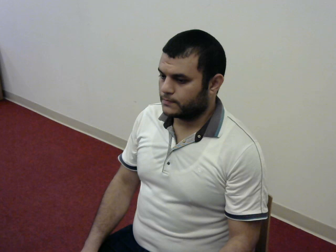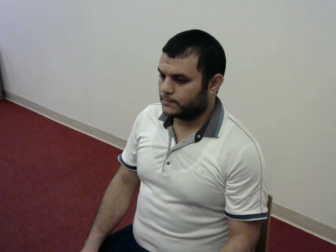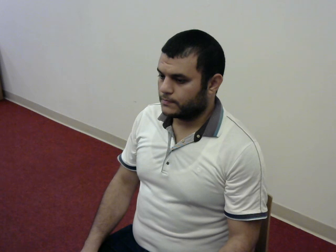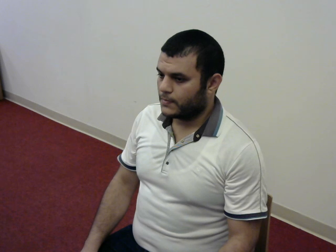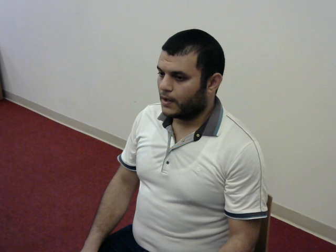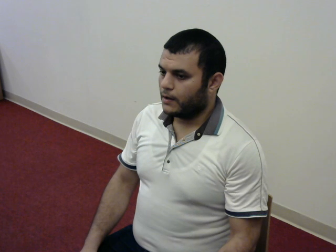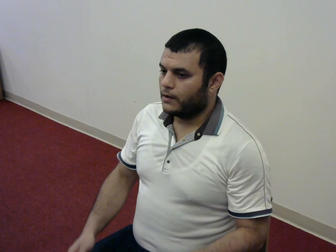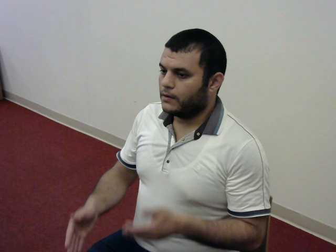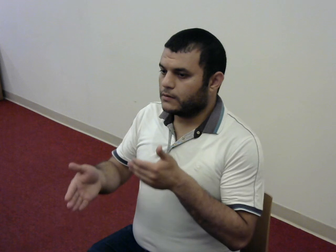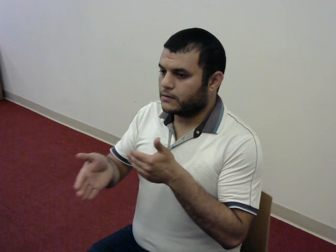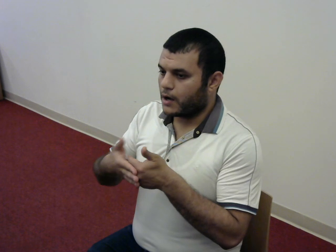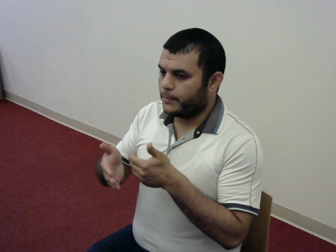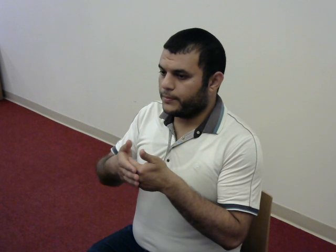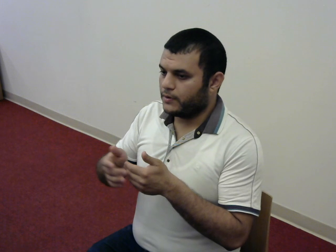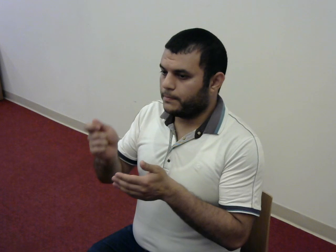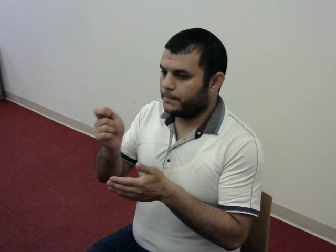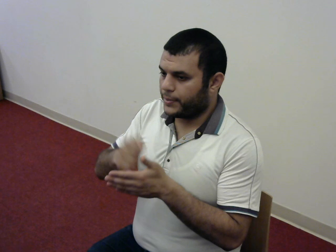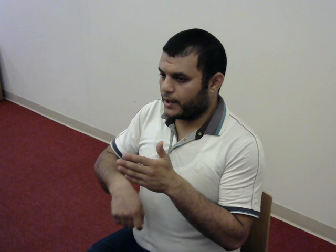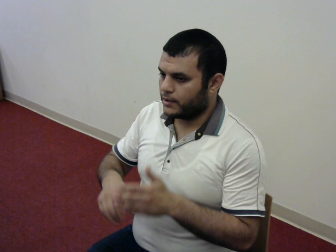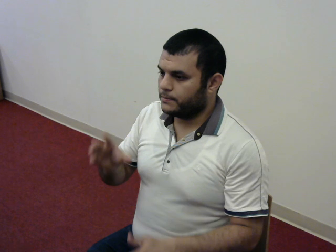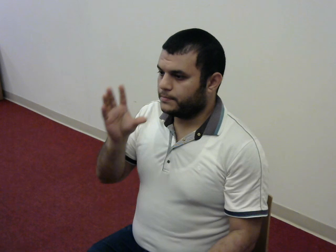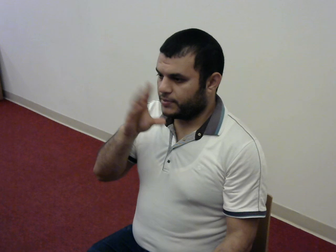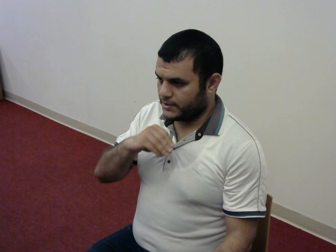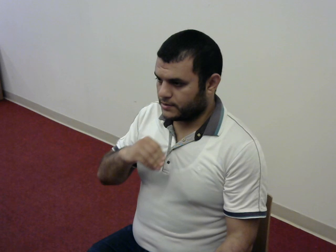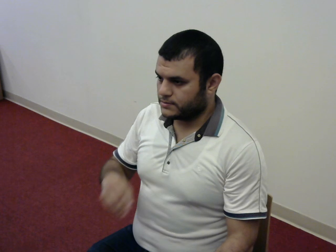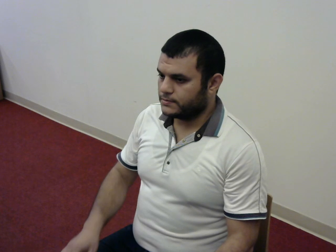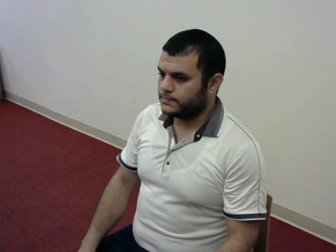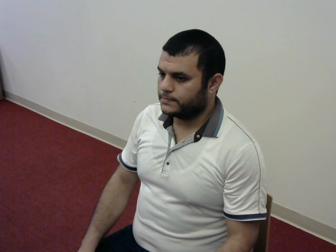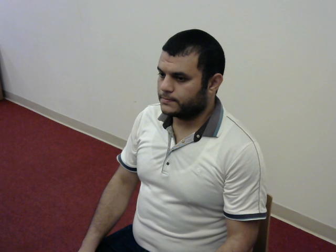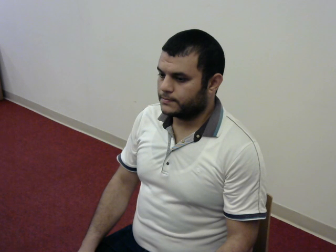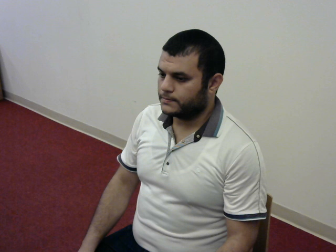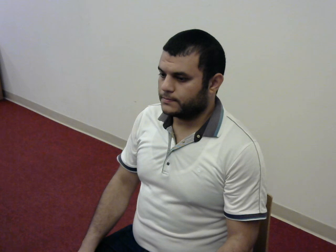Qapını bağlaya bilərsinizmi?